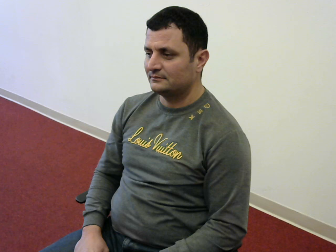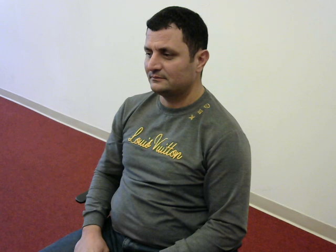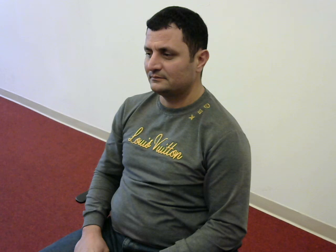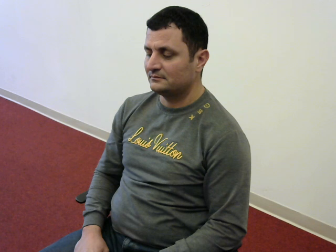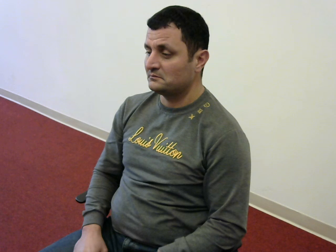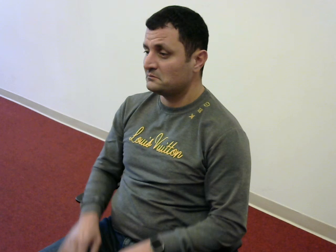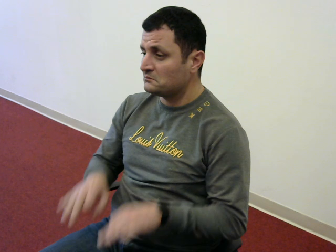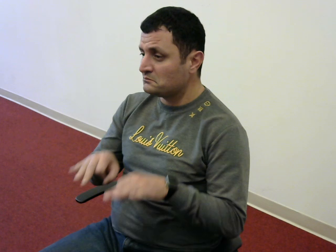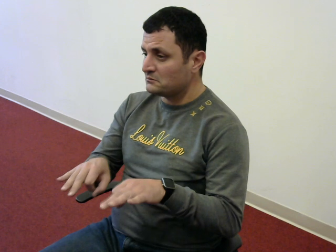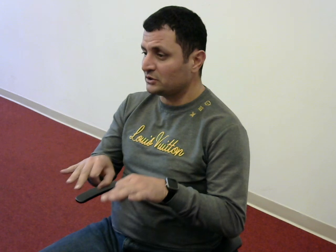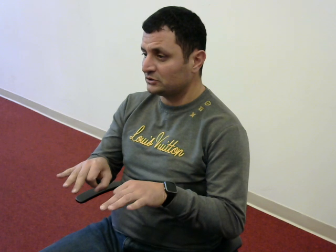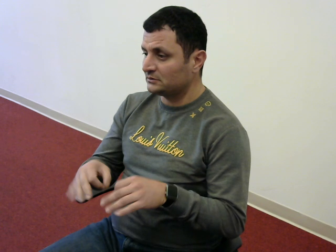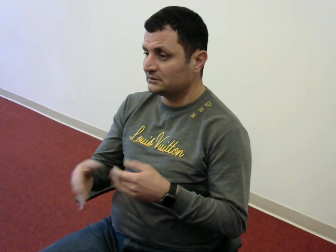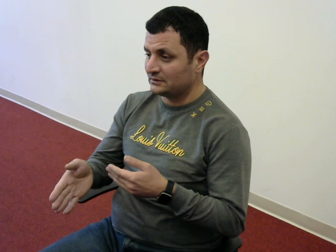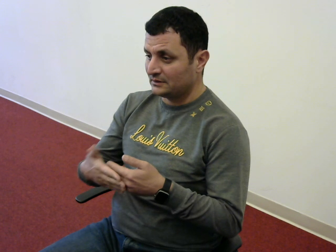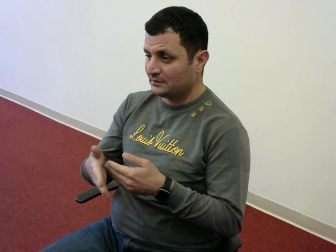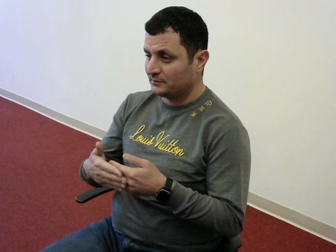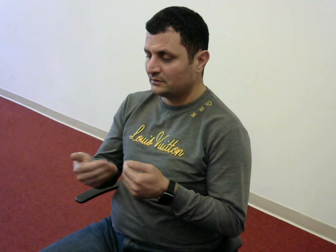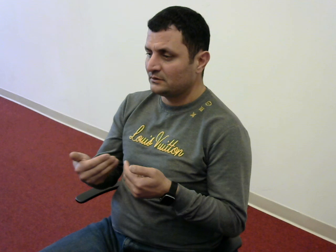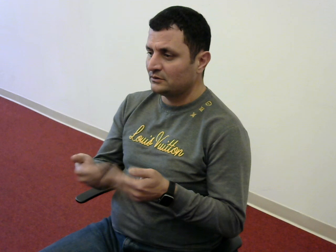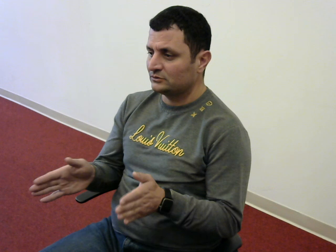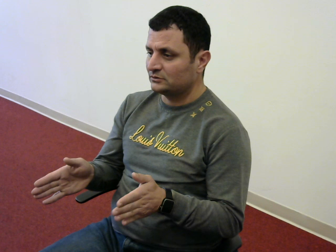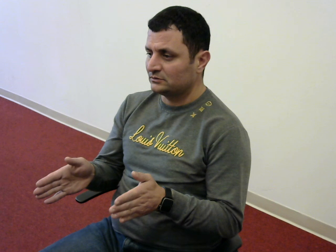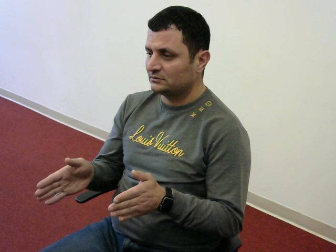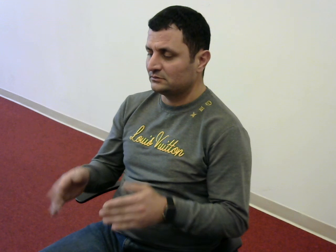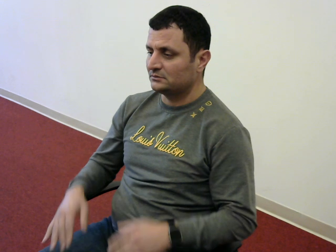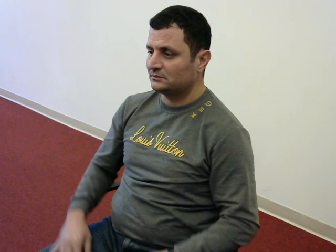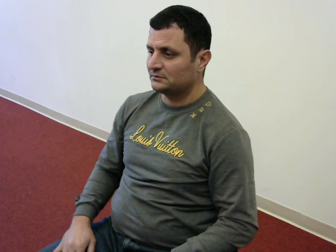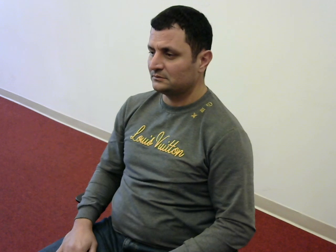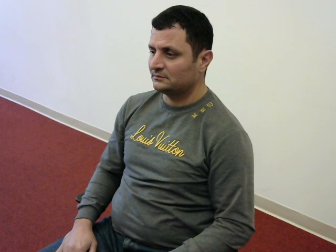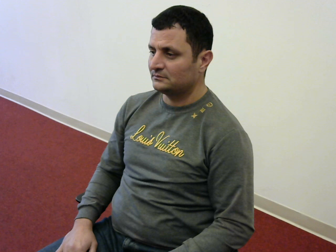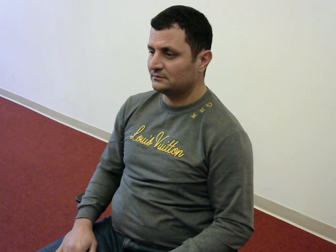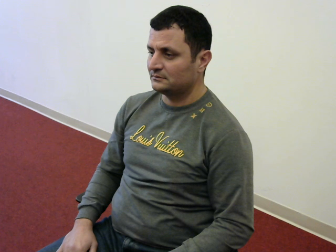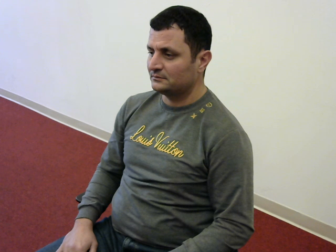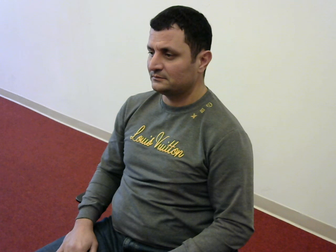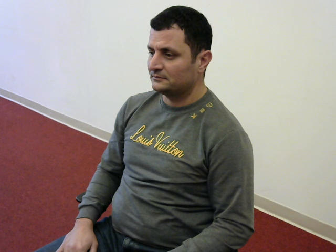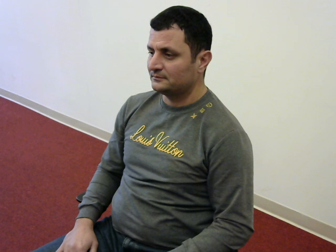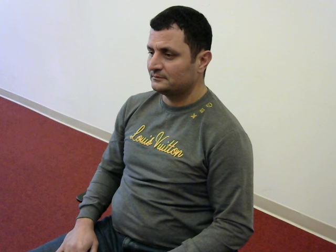Maşının qapısı açıqdır